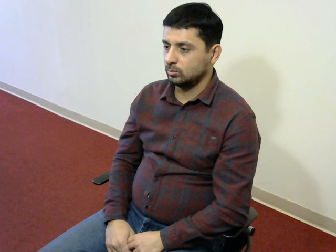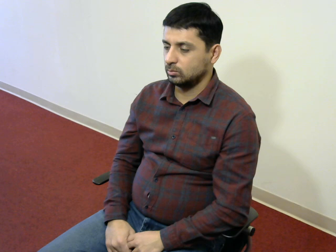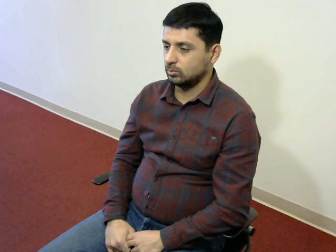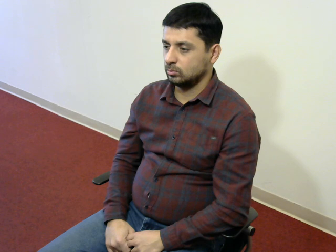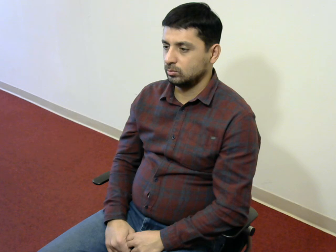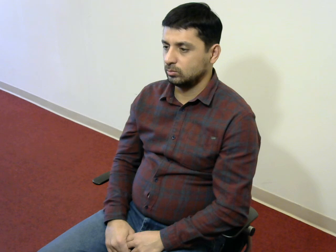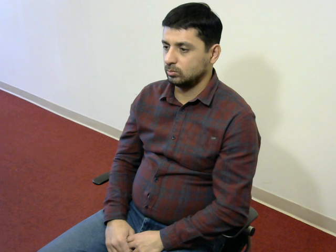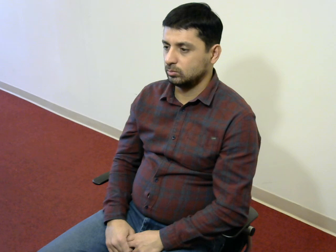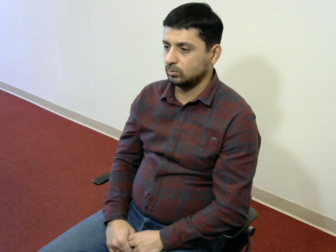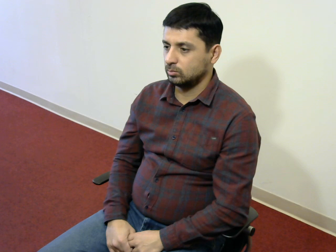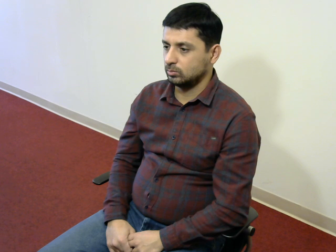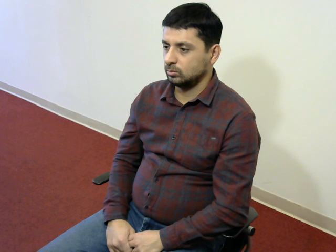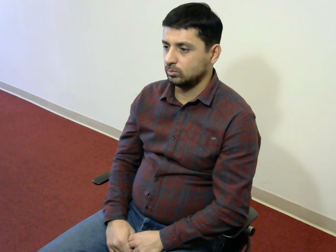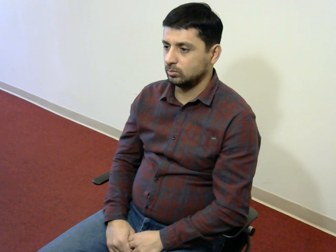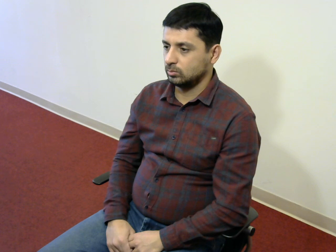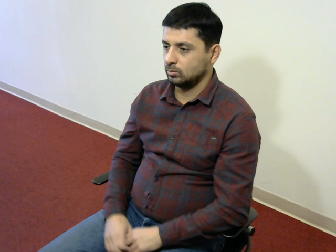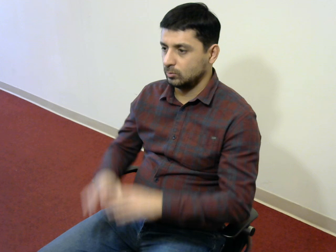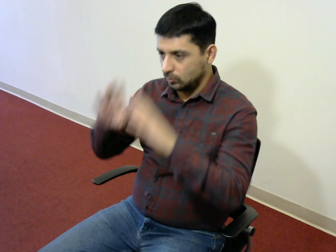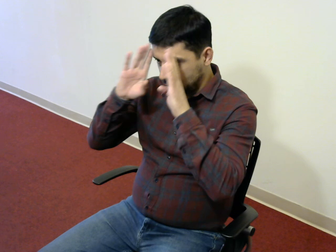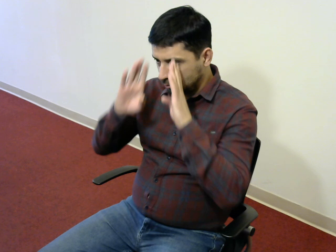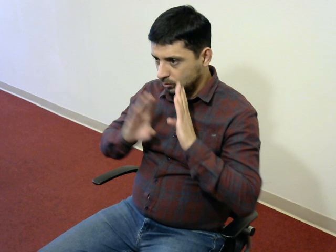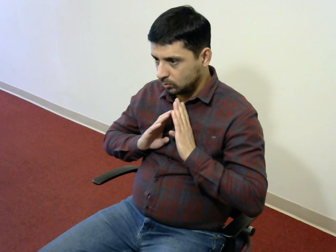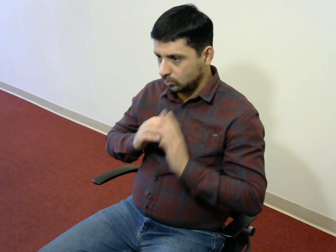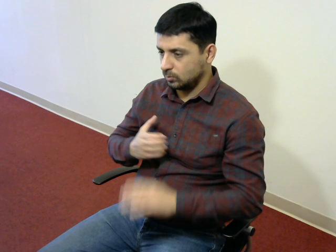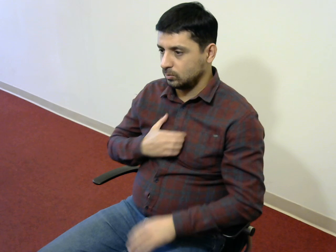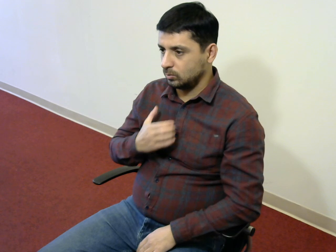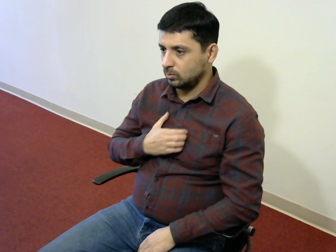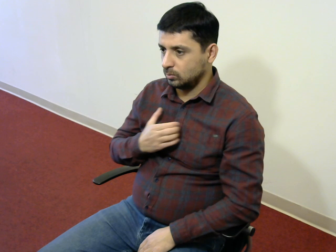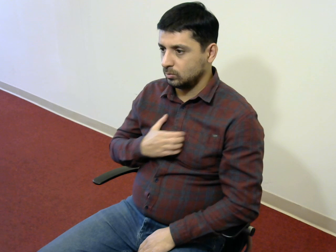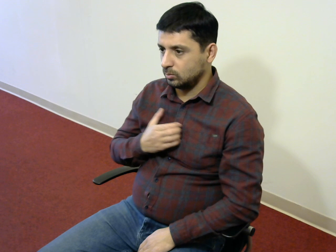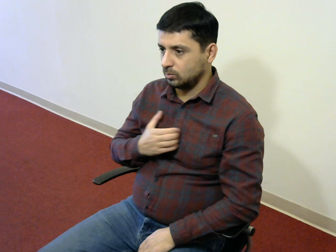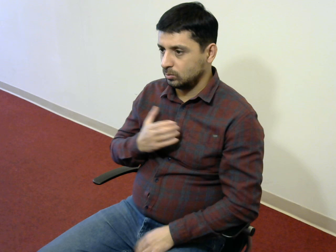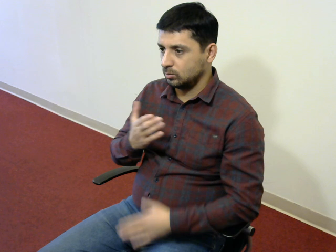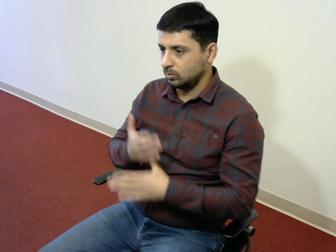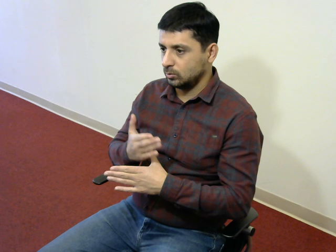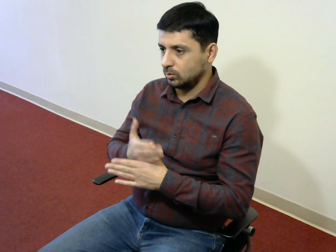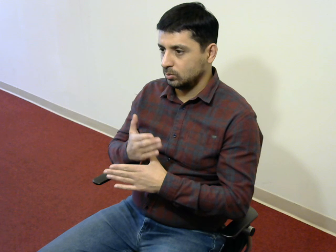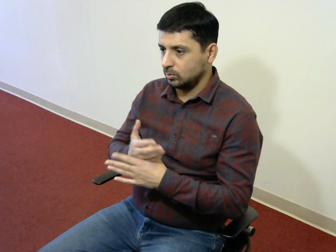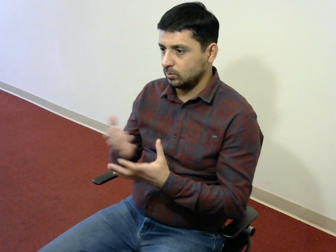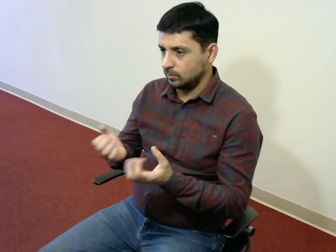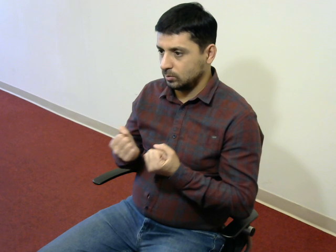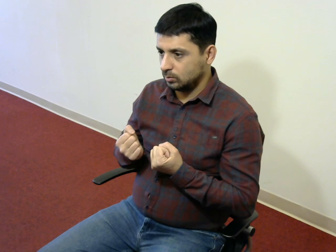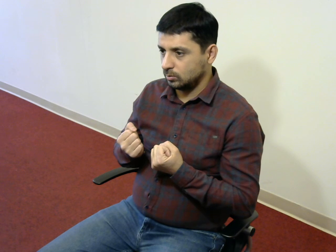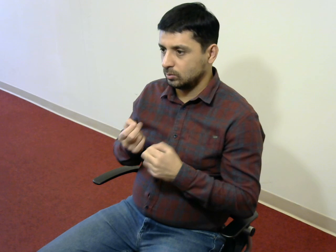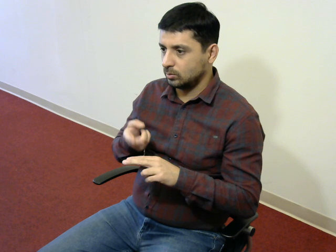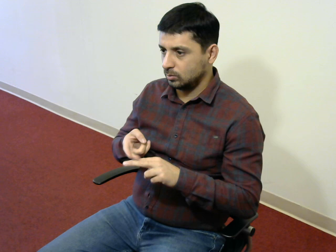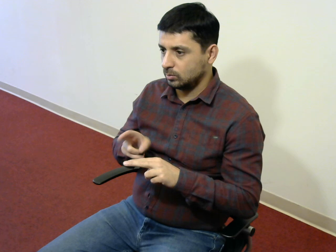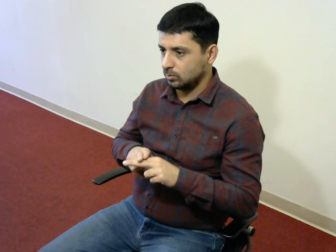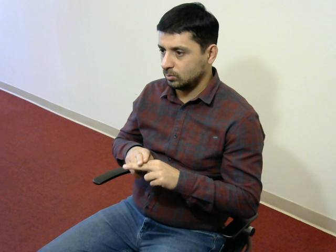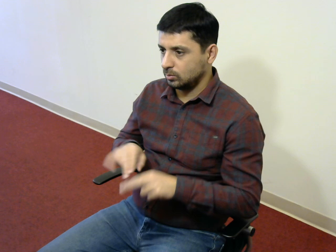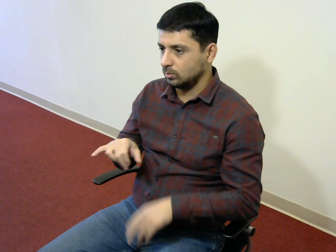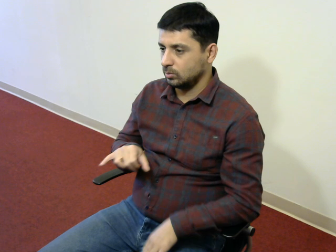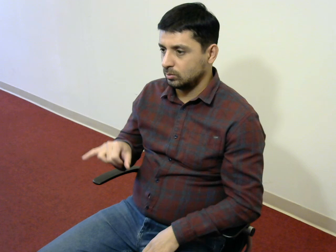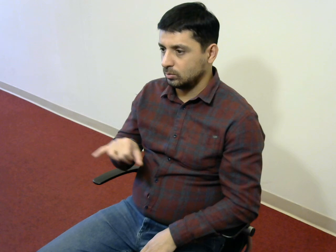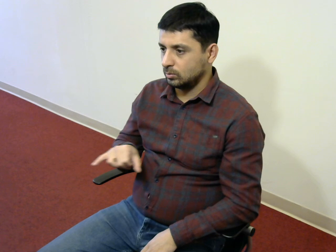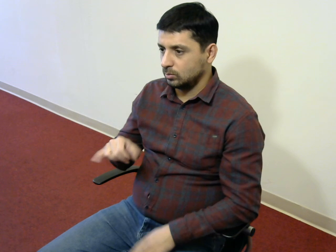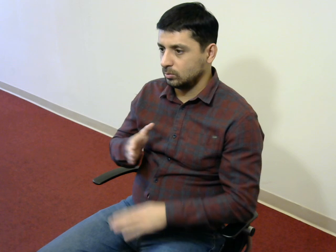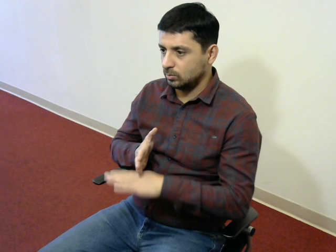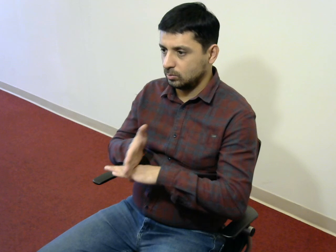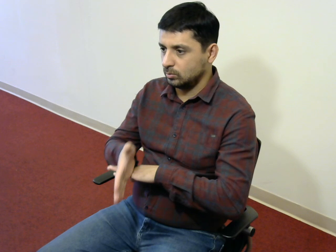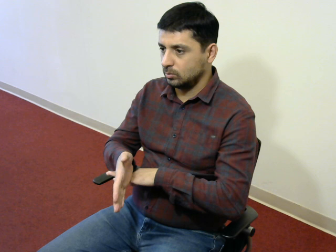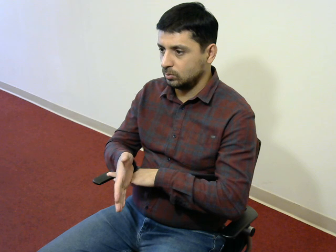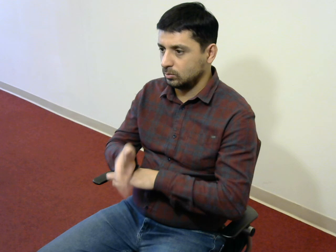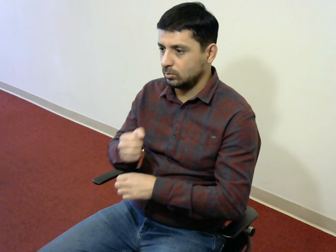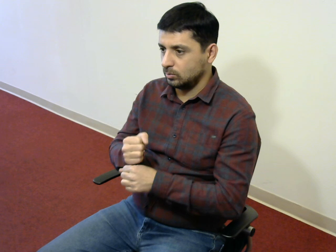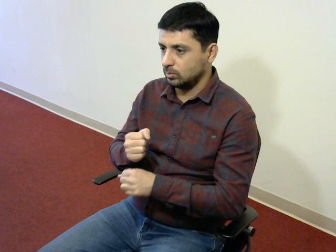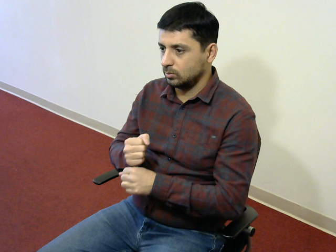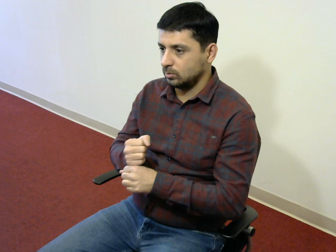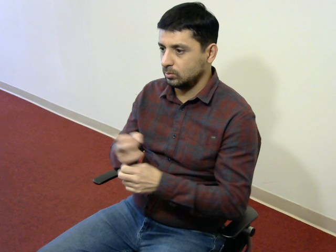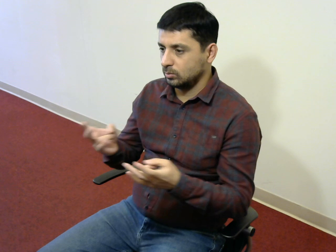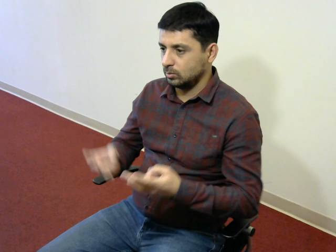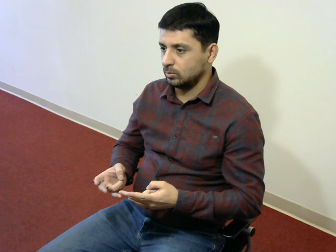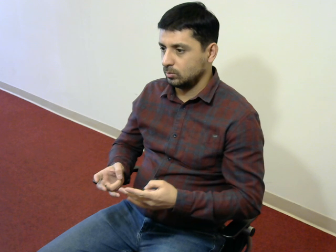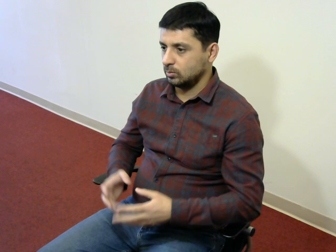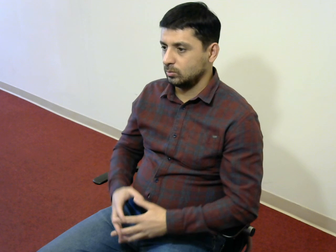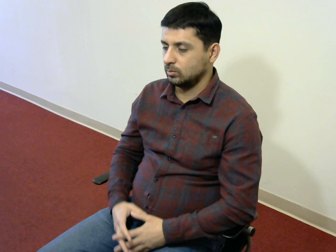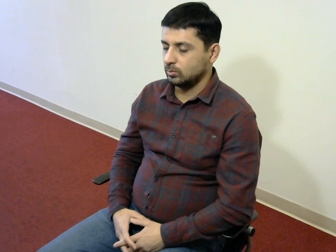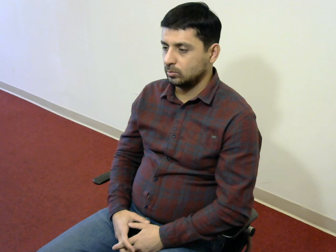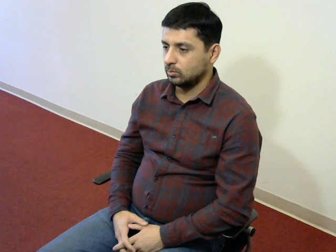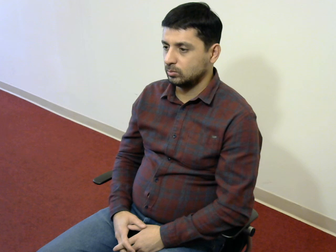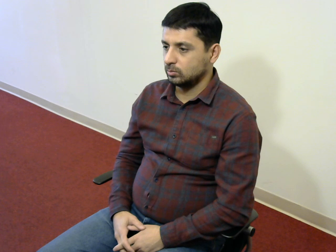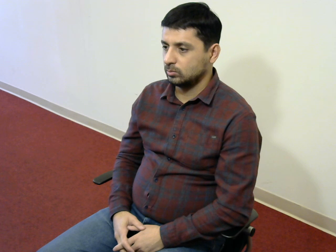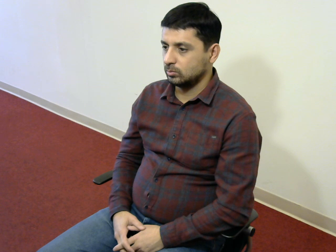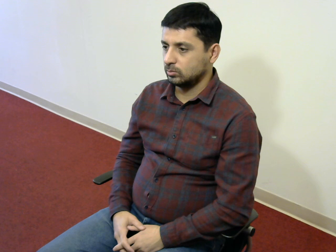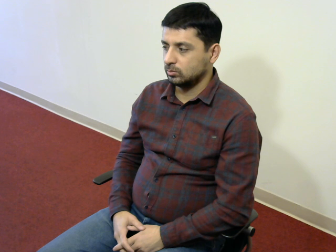Ünvanlı sosial yardım almaq üçün hara müraciət etmək lazımdır